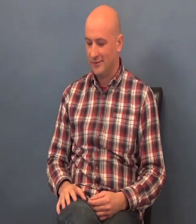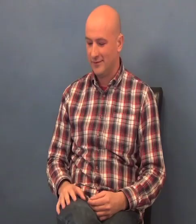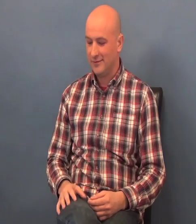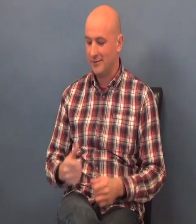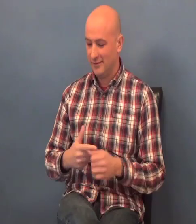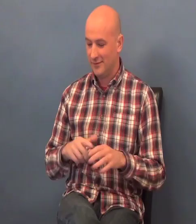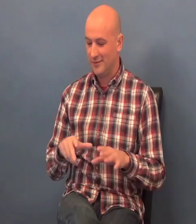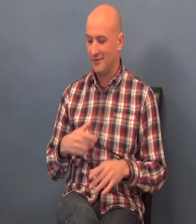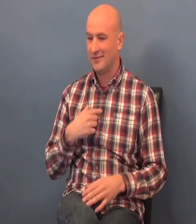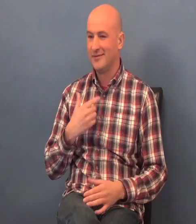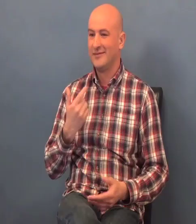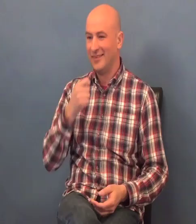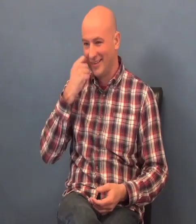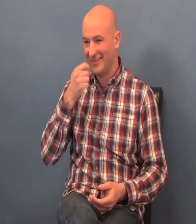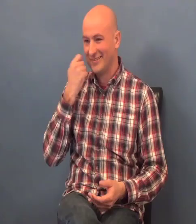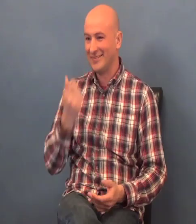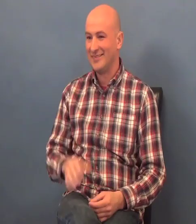Dwudziestego siódmego jestem u dziadka.